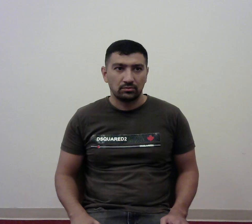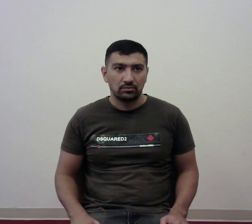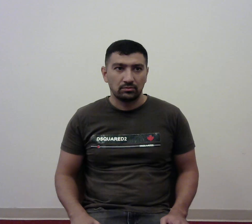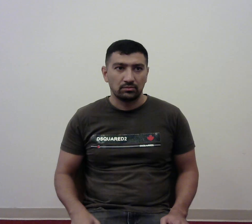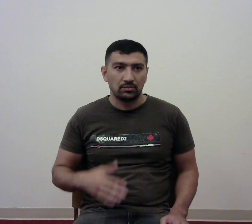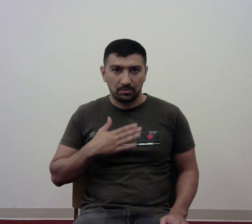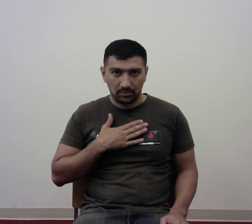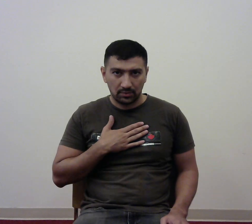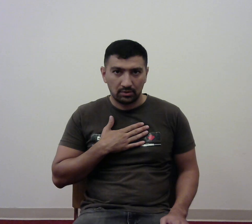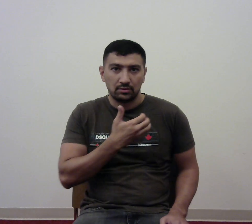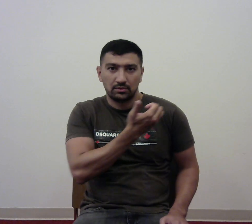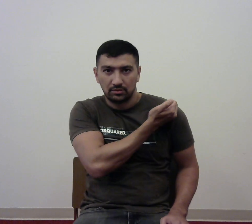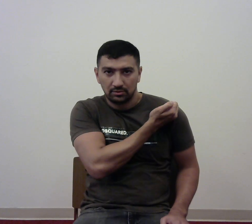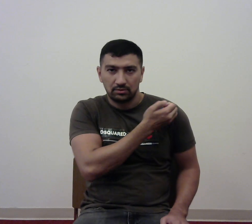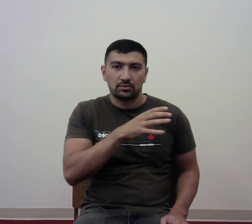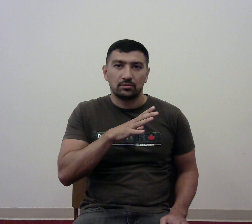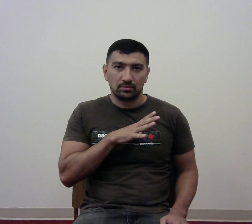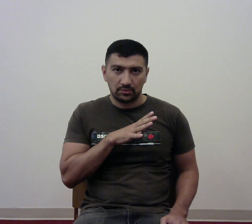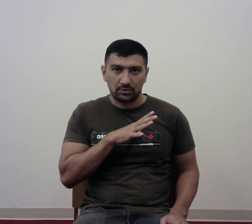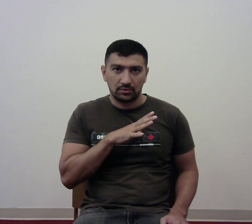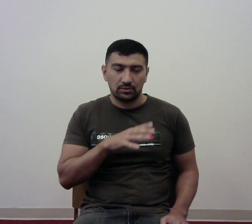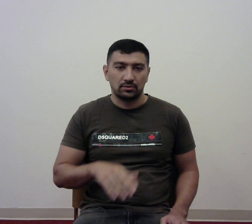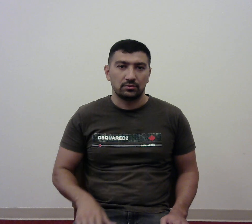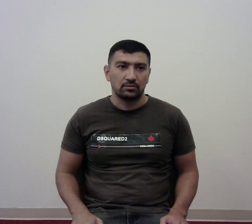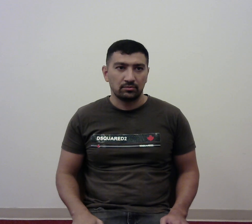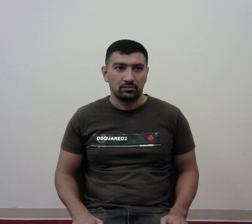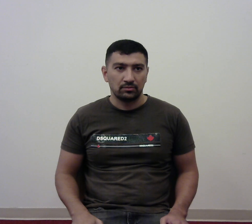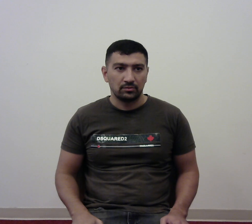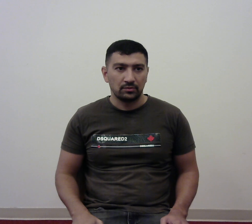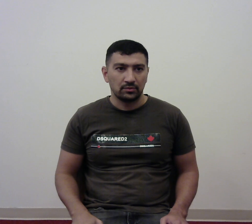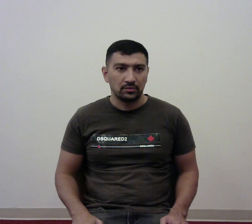Mən vaksin vurdurmuşam